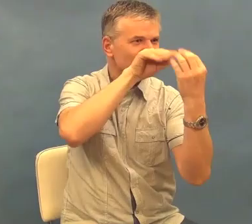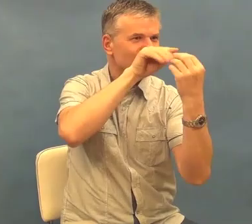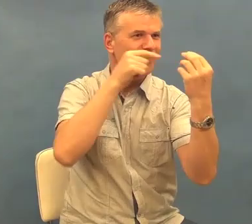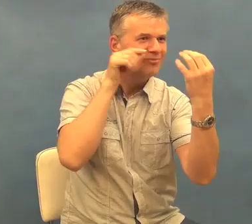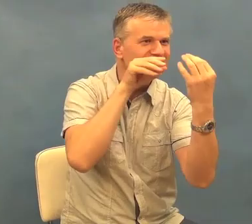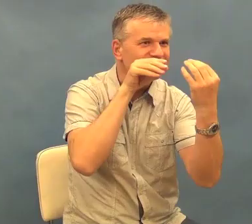Kot się zbliża.